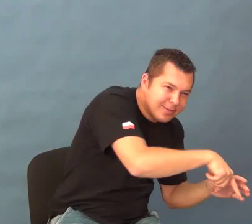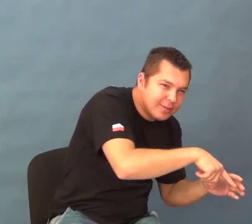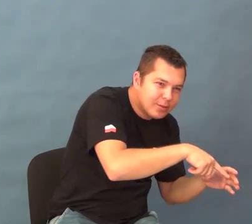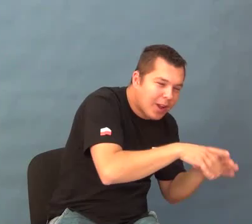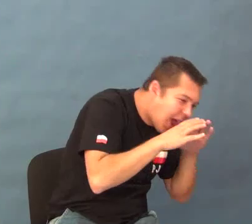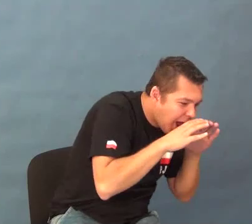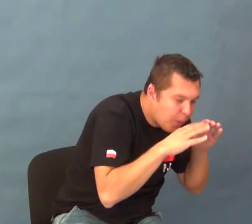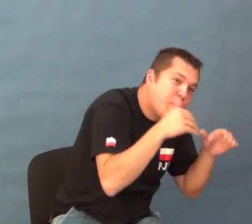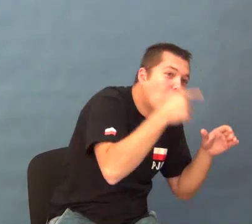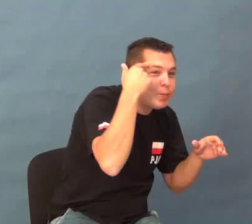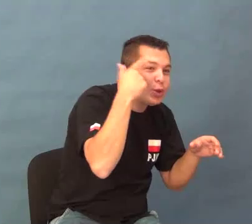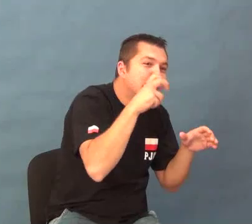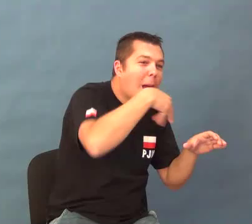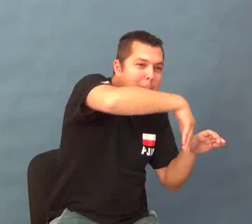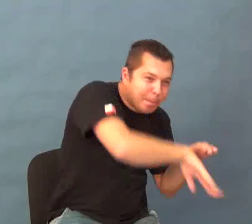Krzyczy do środka, bo myśli, że może jest tam żaba.